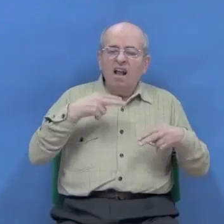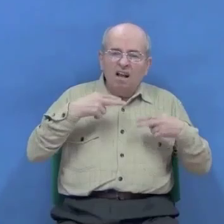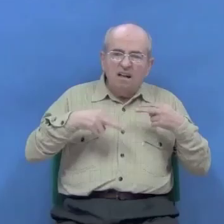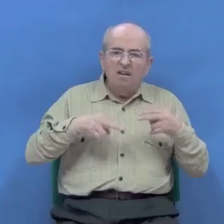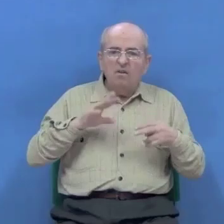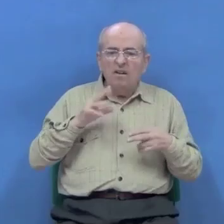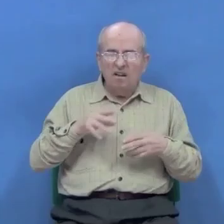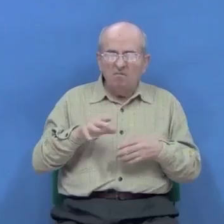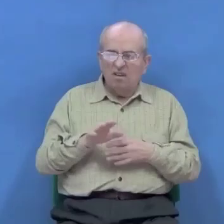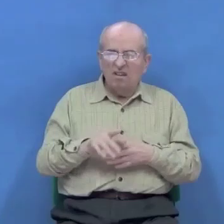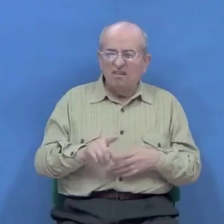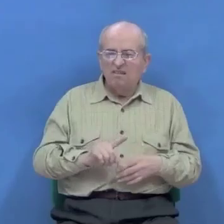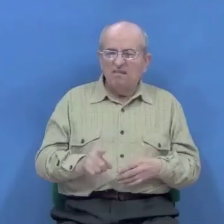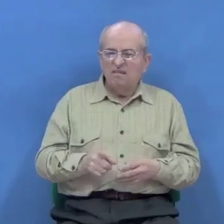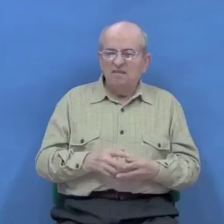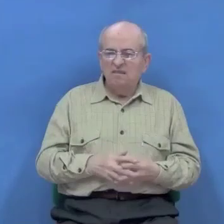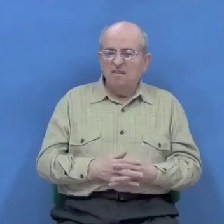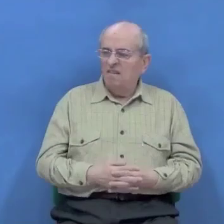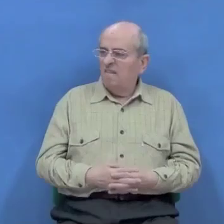Jedzą w ładnej restauracji, nie w barze.